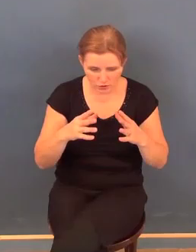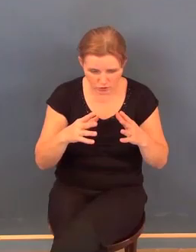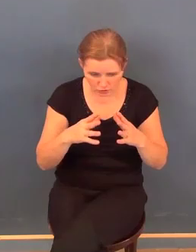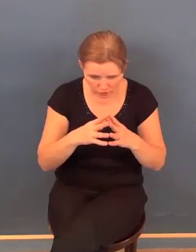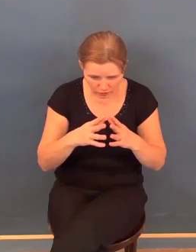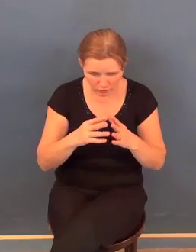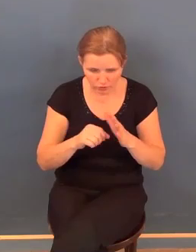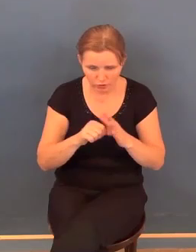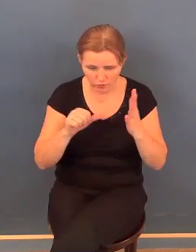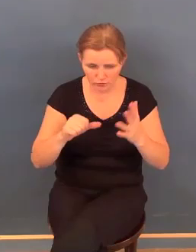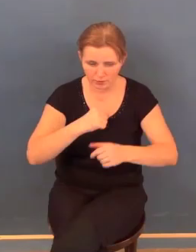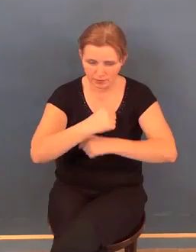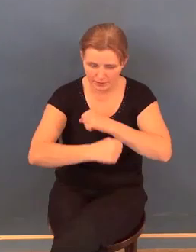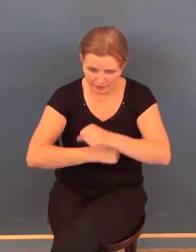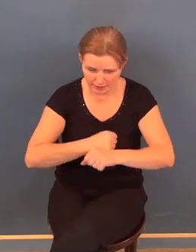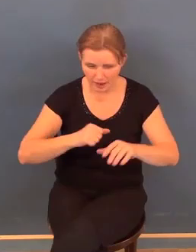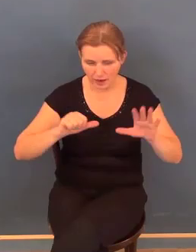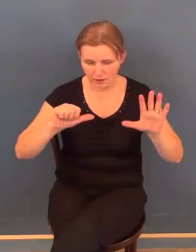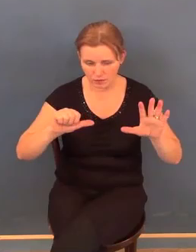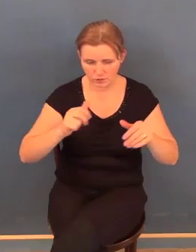Od dziesiątej do szóstej pracuję.